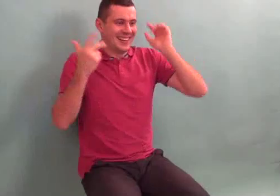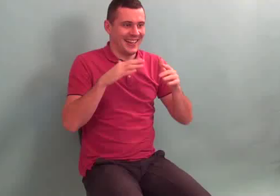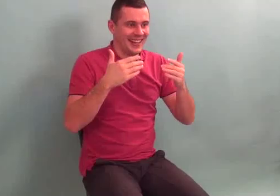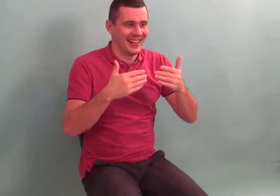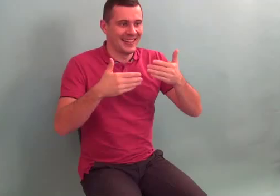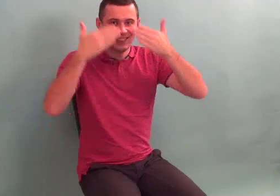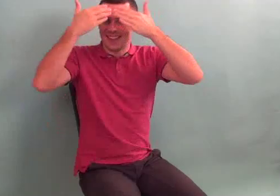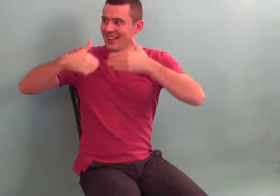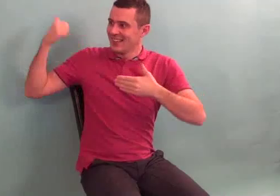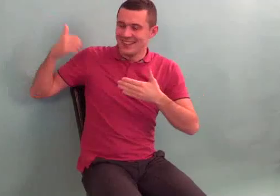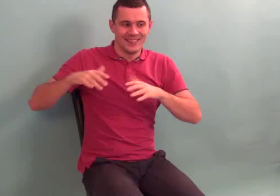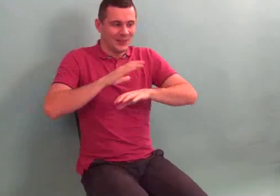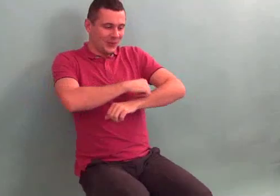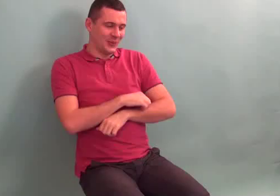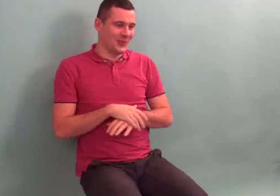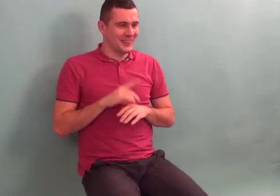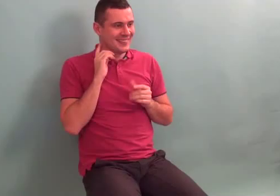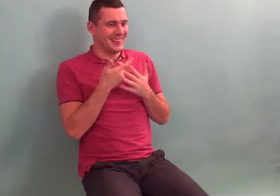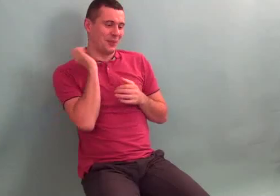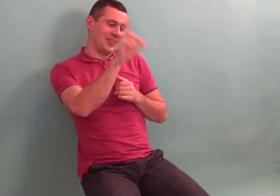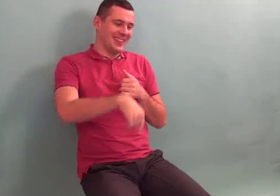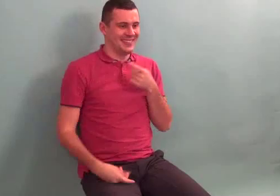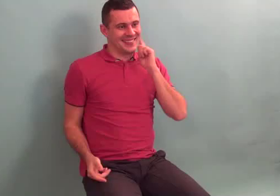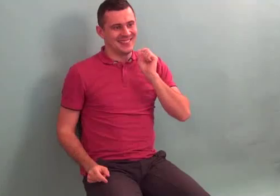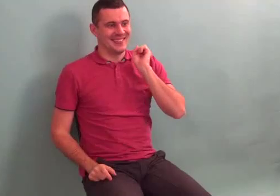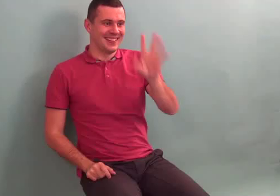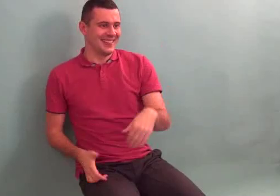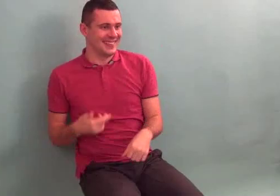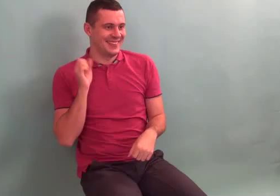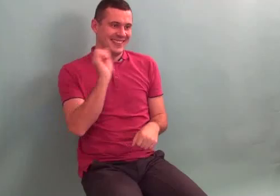Opiera się o ścianę i mimochodem rzuca kamieniami na ulicę.